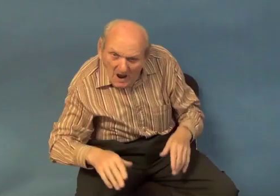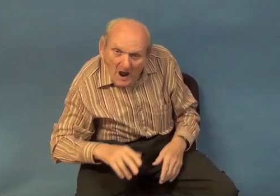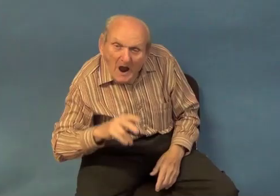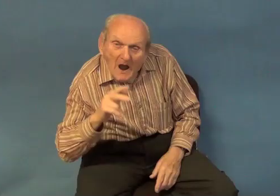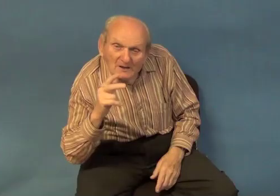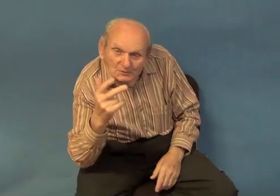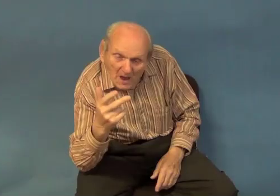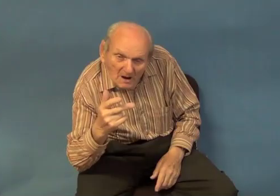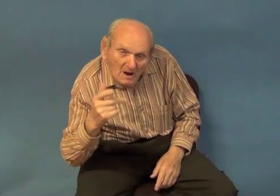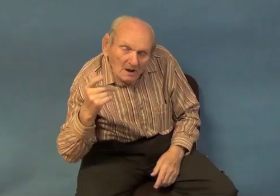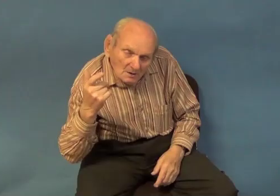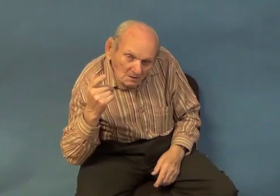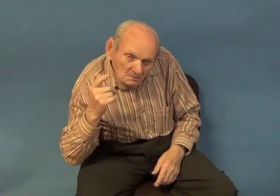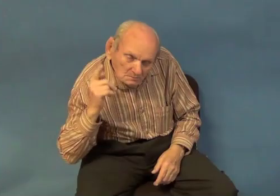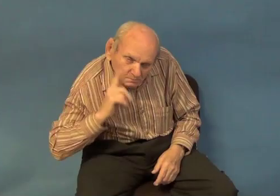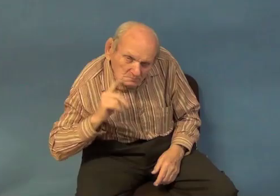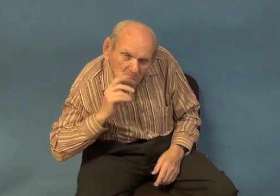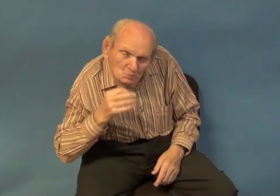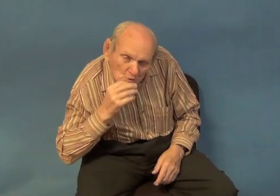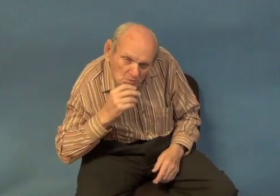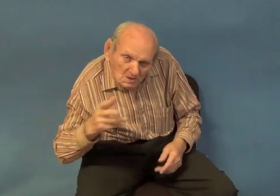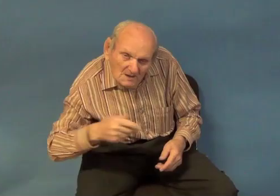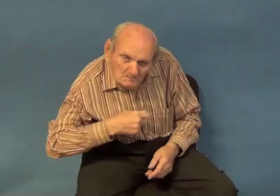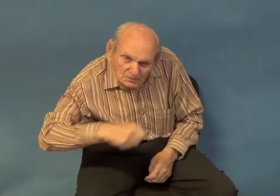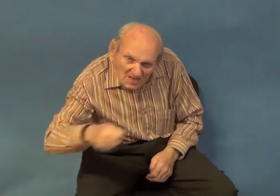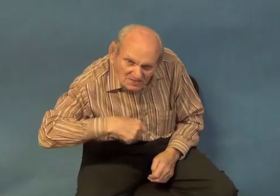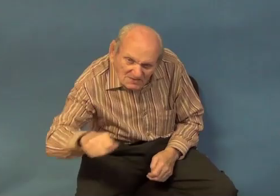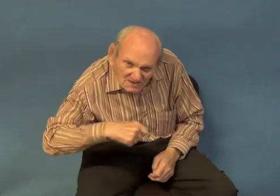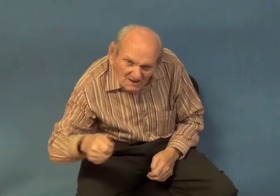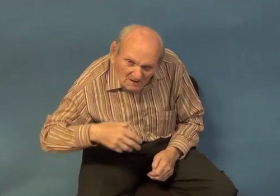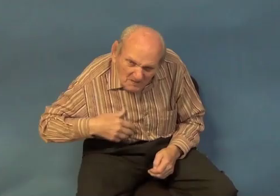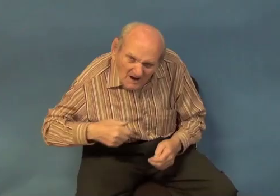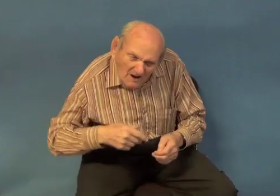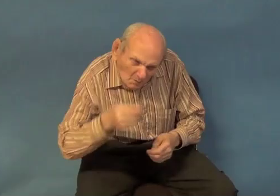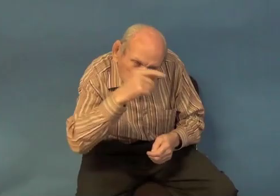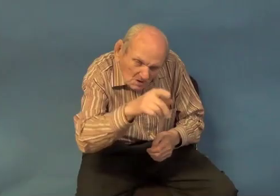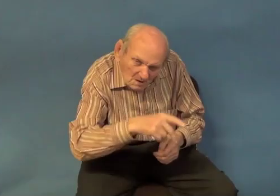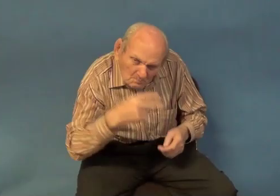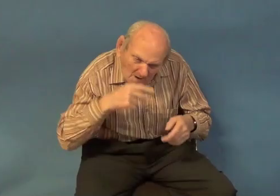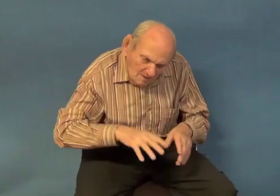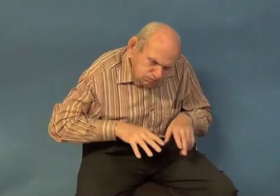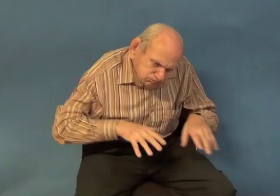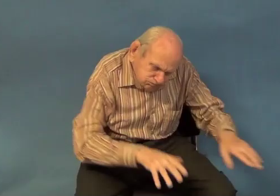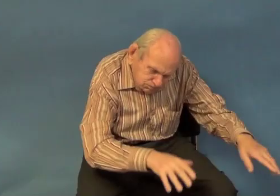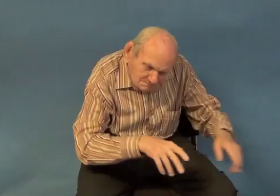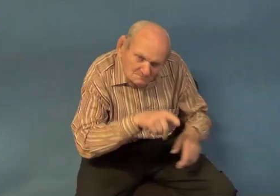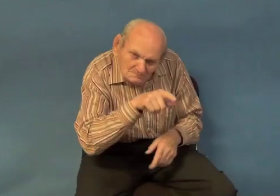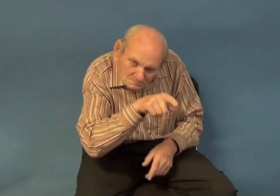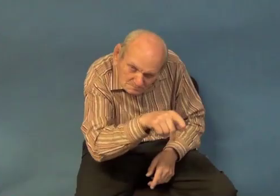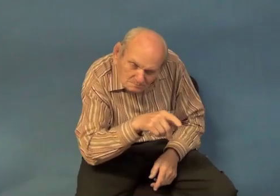Trzech młodych chłopaków, sprzątali te rozsypane gruszki.